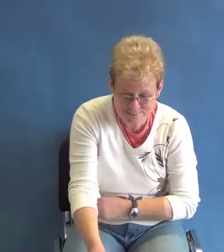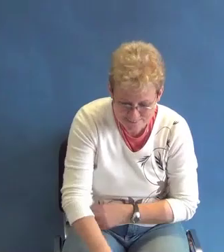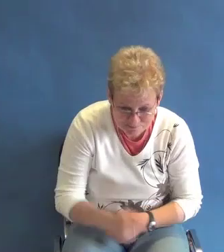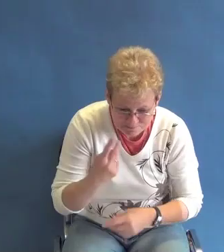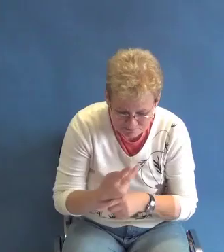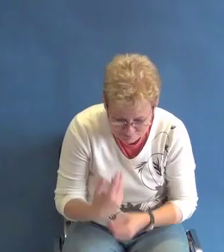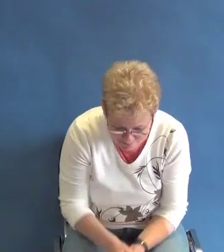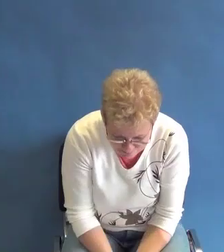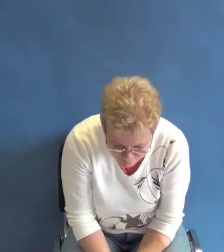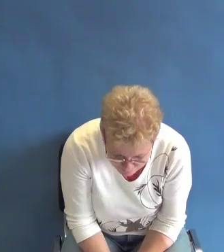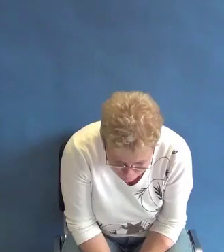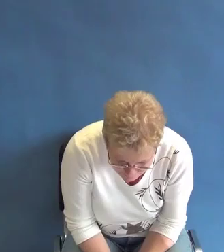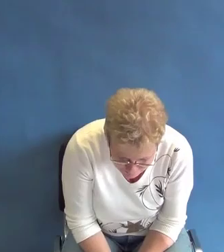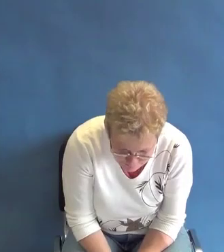Myślałam, że mamy takie same, ale nie.